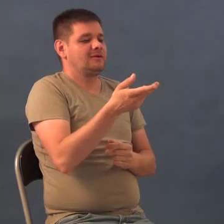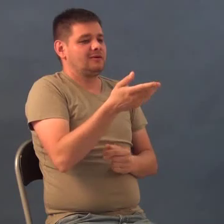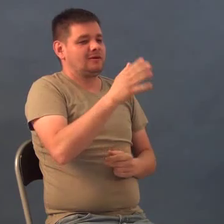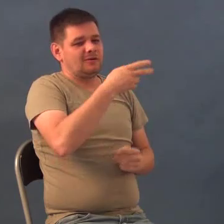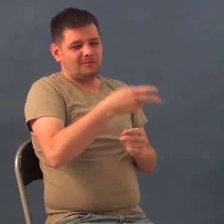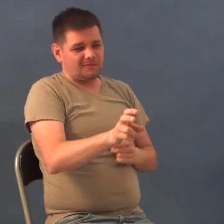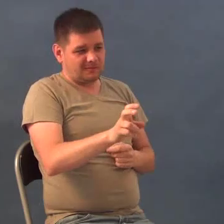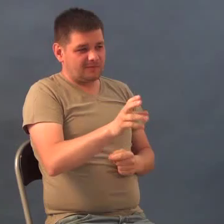Zostaje wyrzucony.